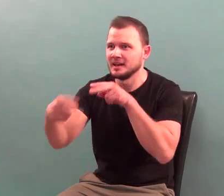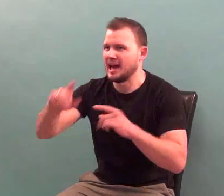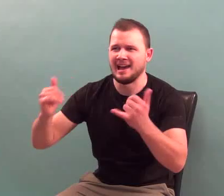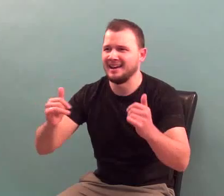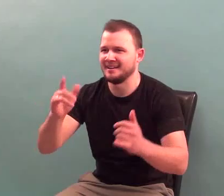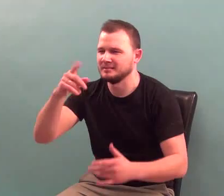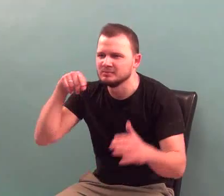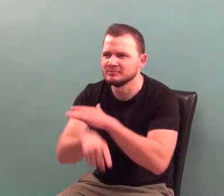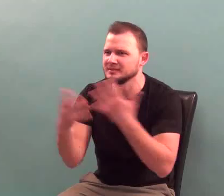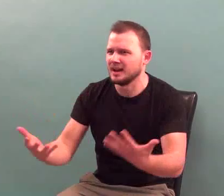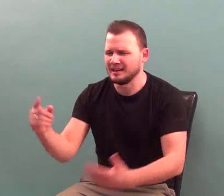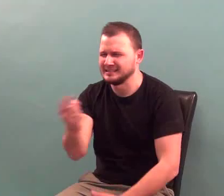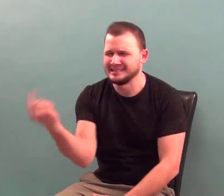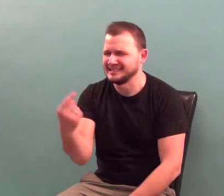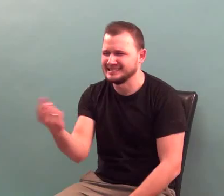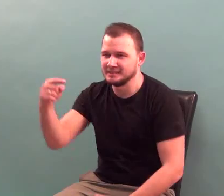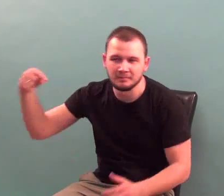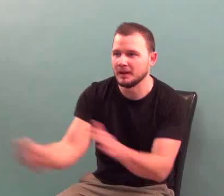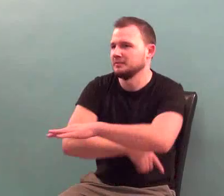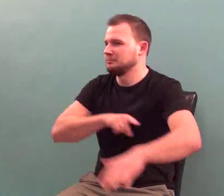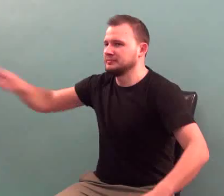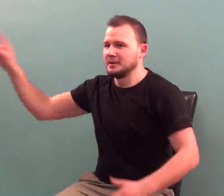Ptaszek chce jakoś uciec. Kręci się w kółko i ucieka.